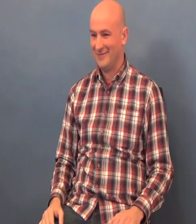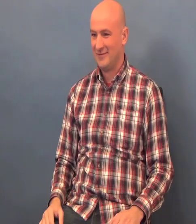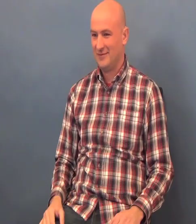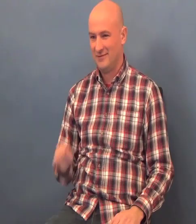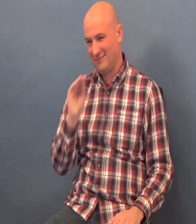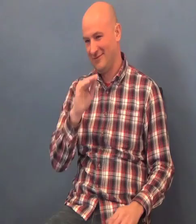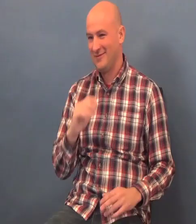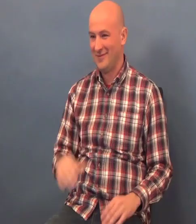Powiedz mu.